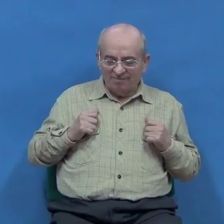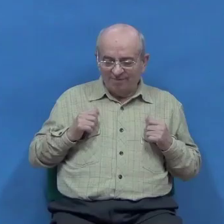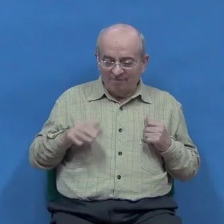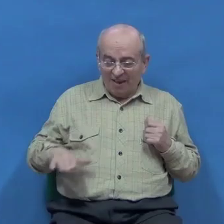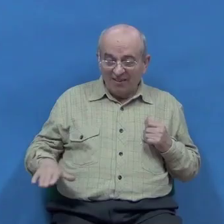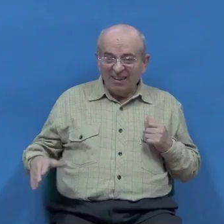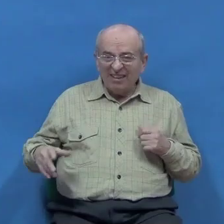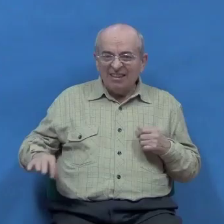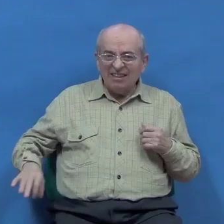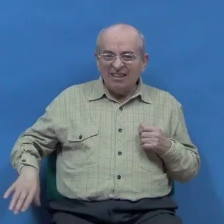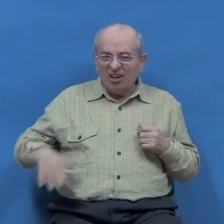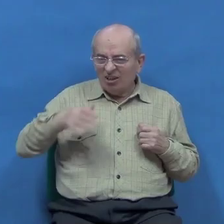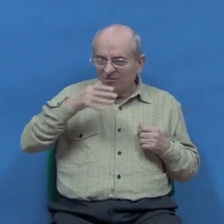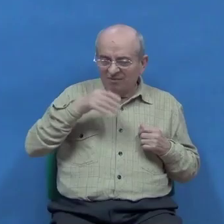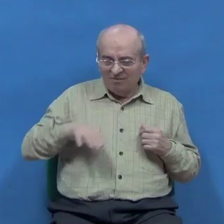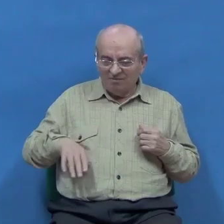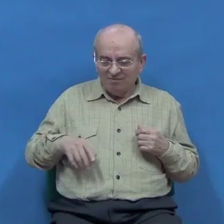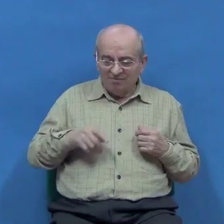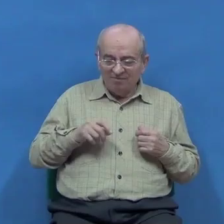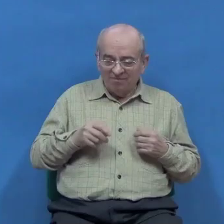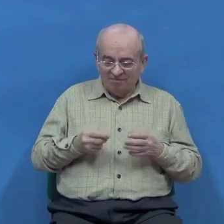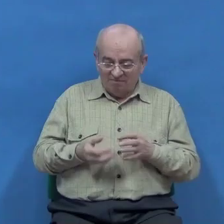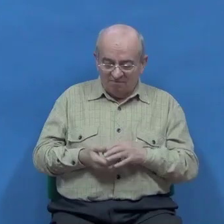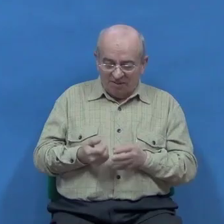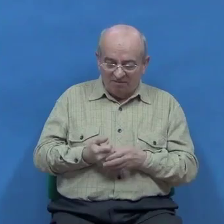Mały łobuz ma w ręce kamień.